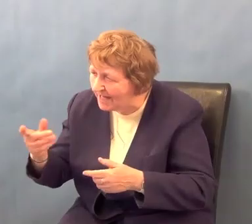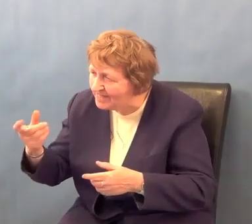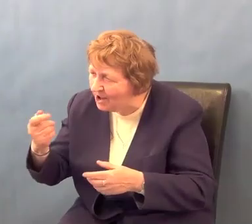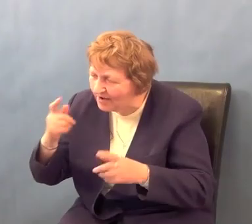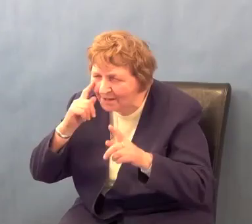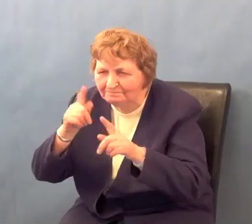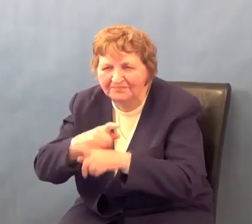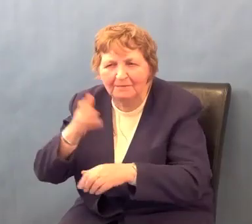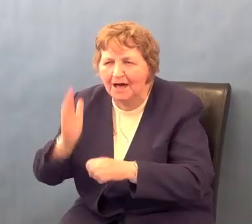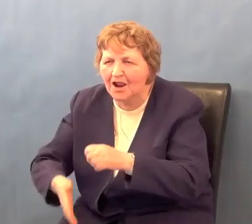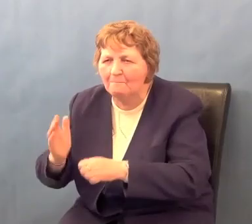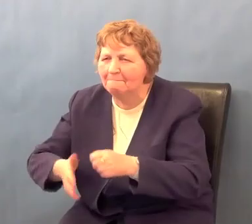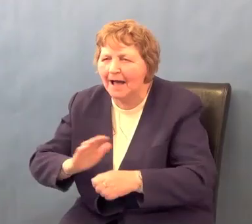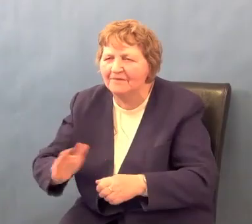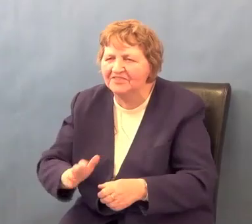Trochę się pomyliłam, on tego nie rąbał.